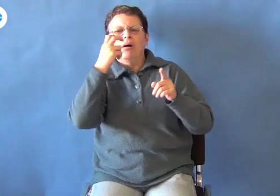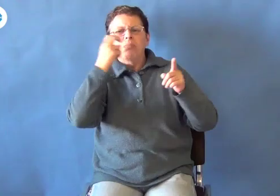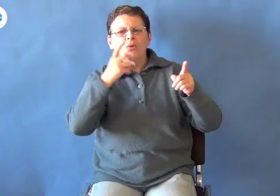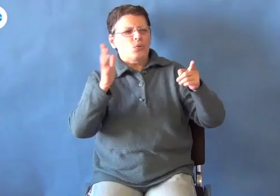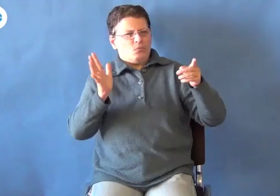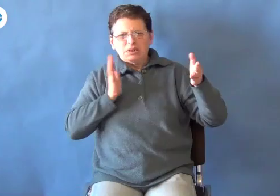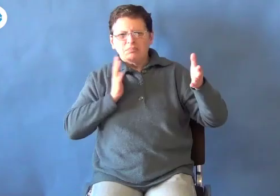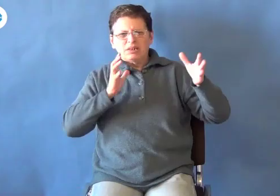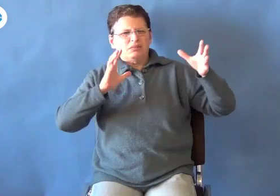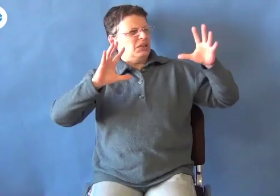Prąd jest niebezpieczny.